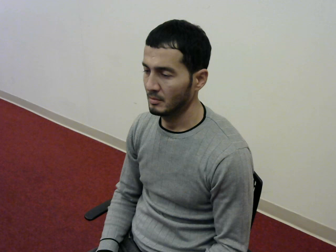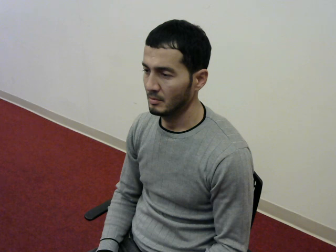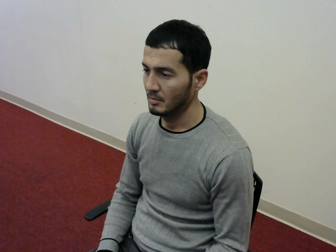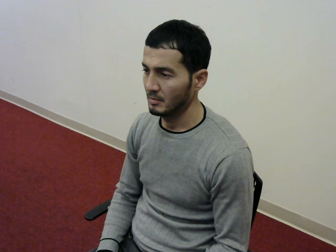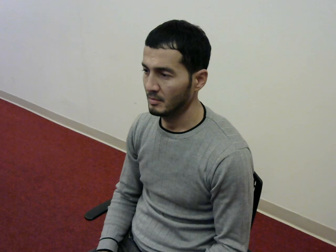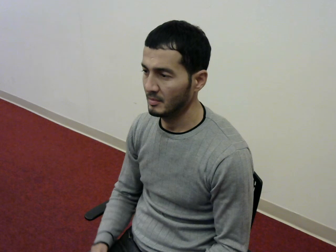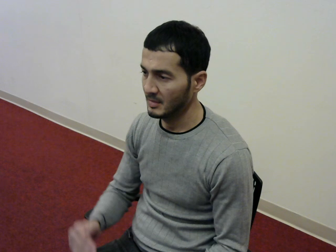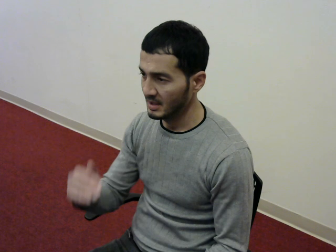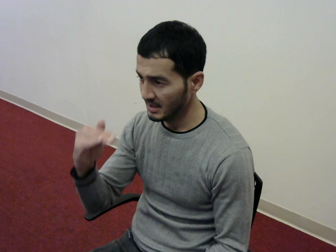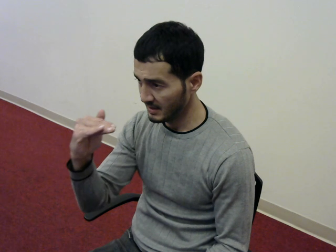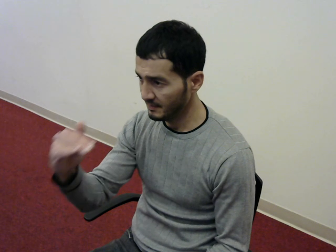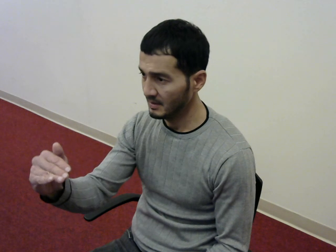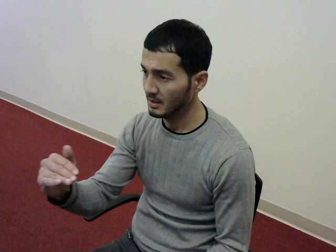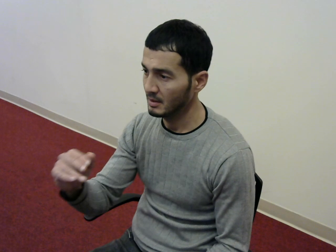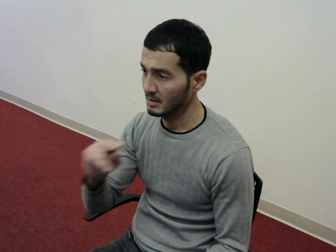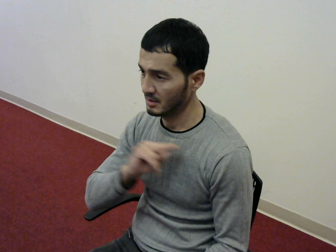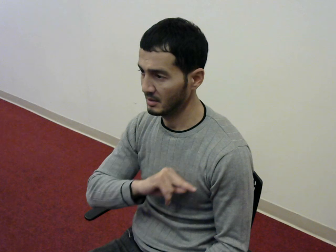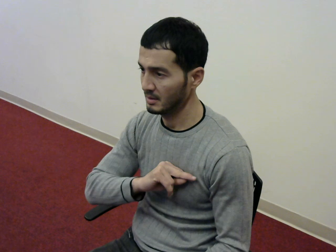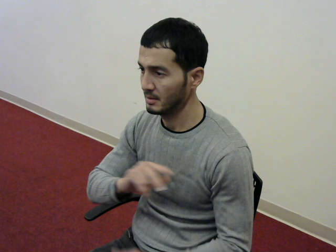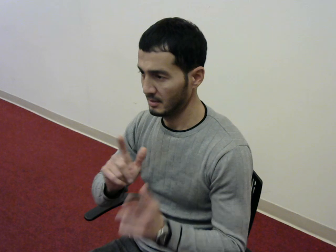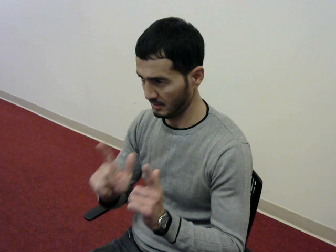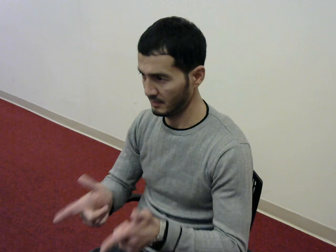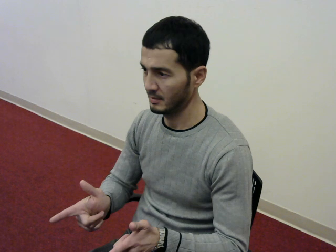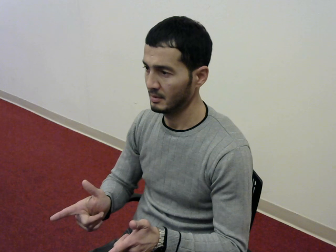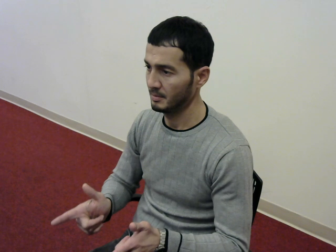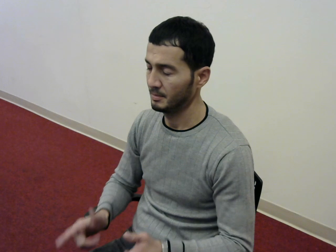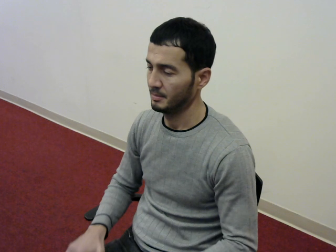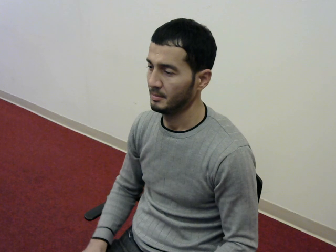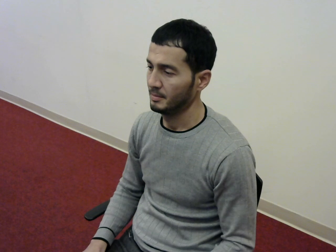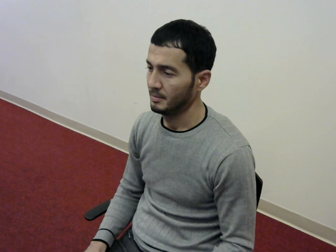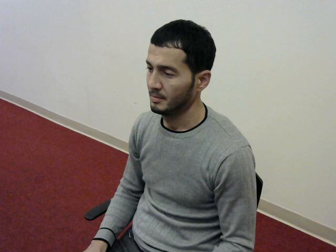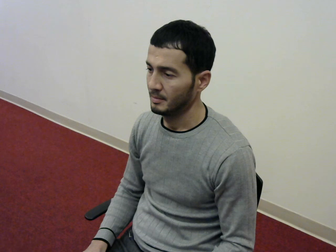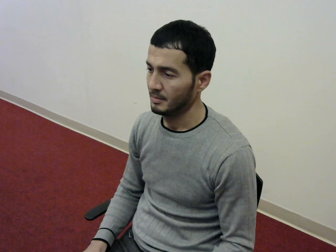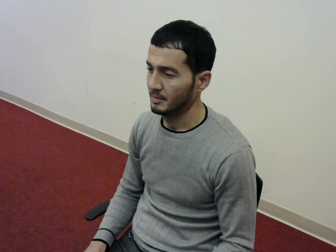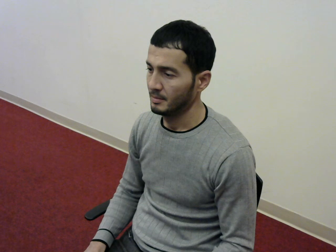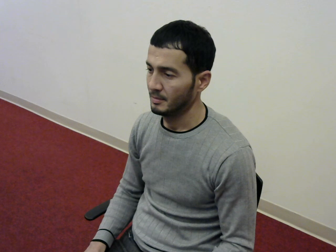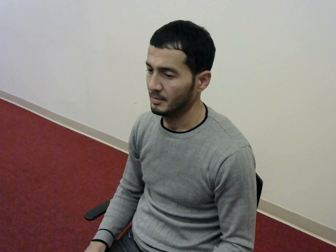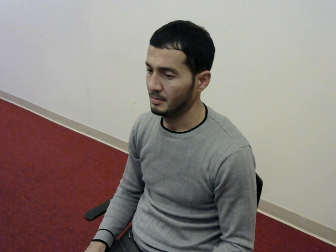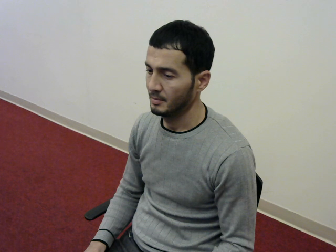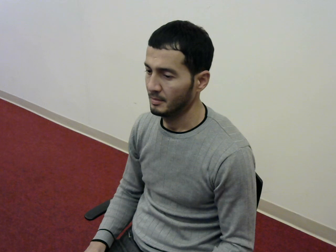Siz işdən razısınız?